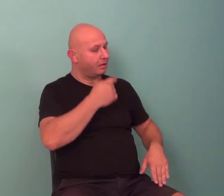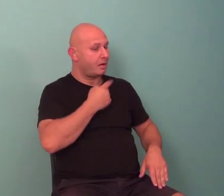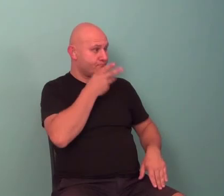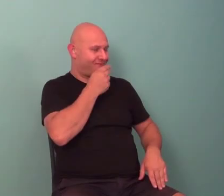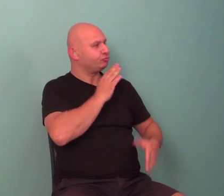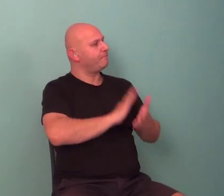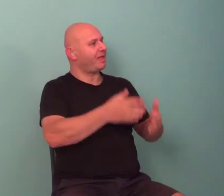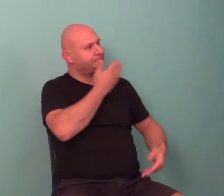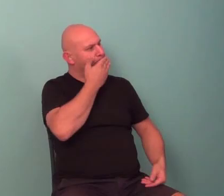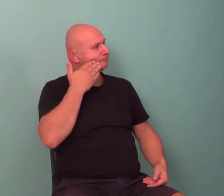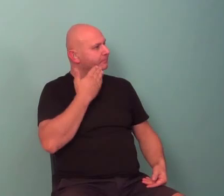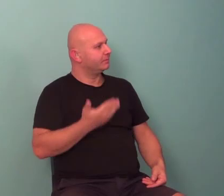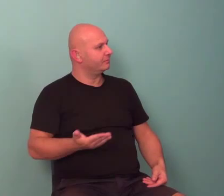Mam mówić, czy bez poruszania ustami?